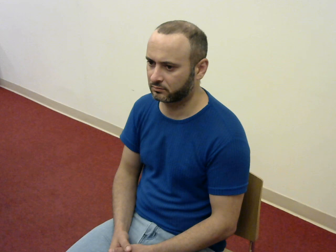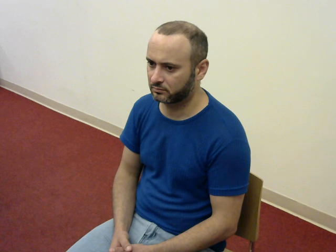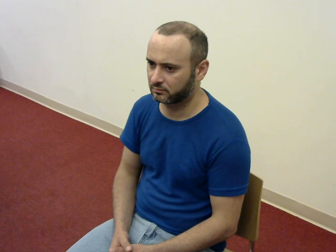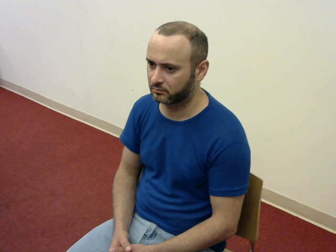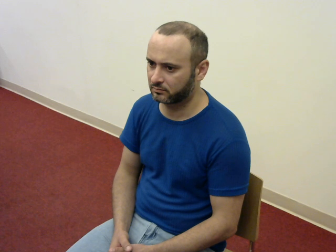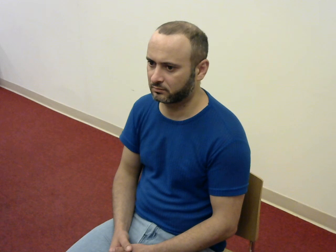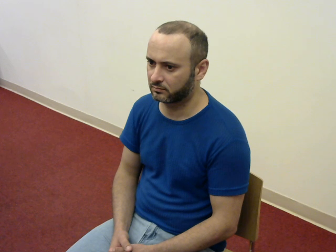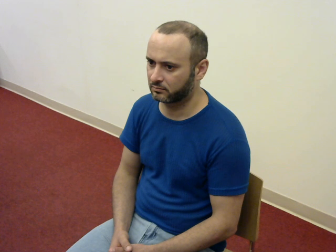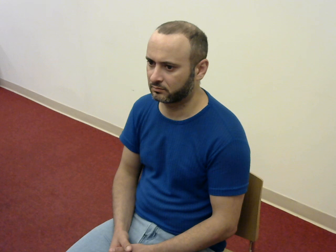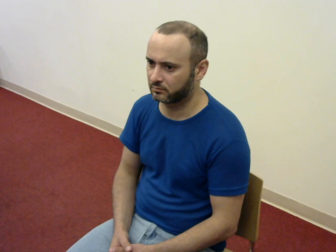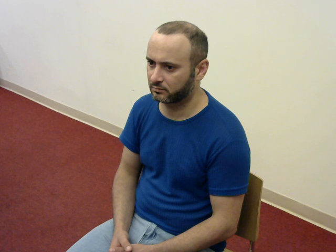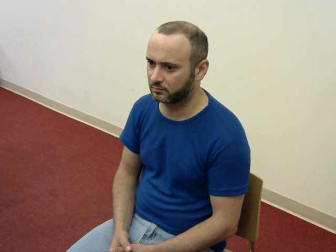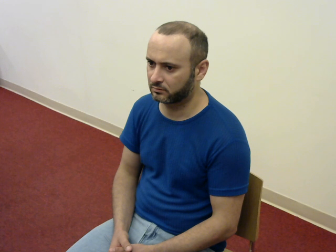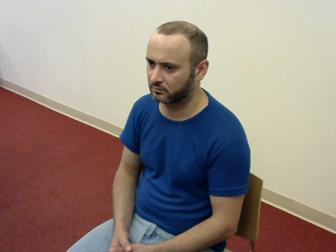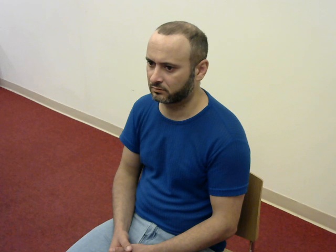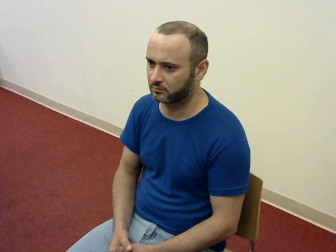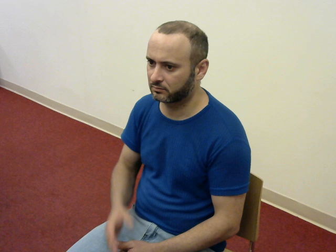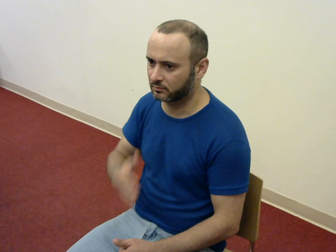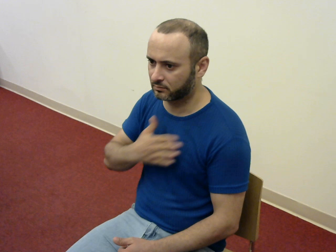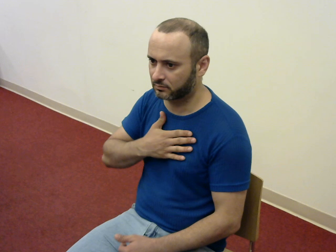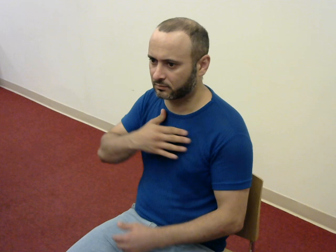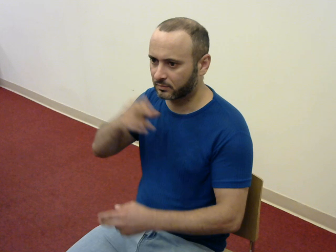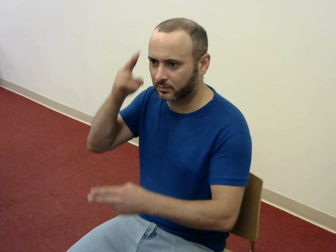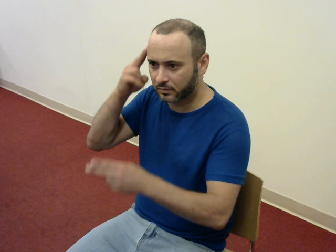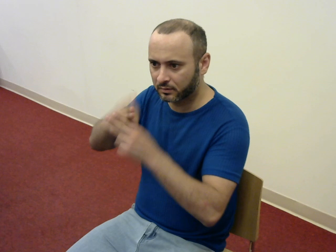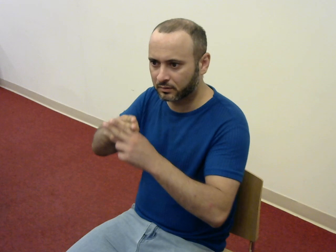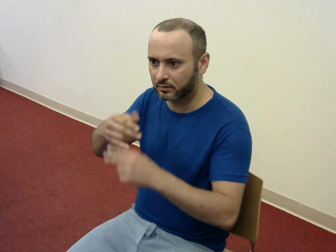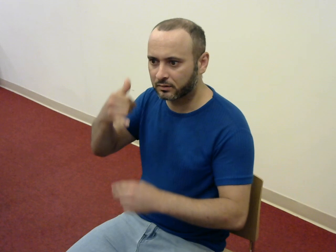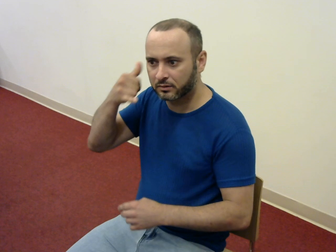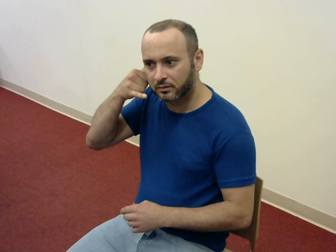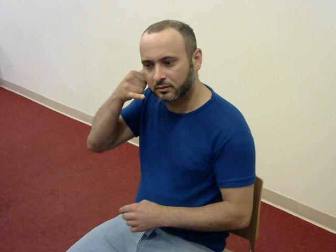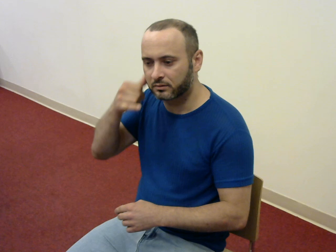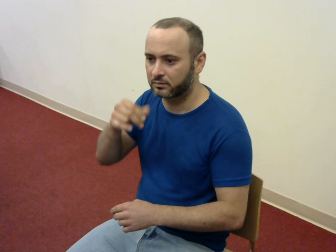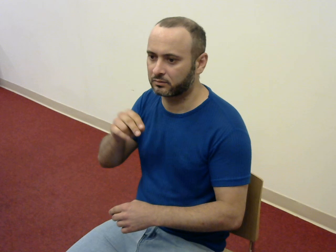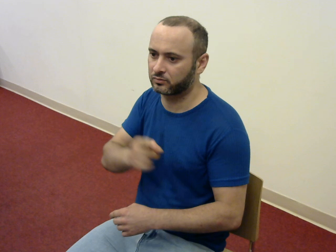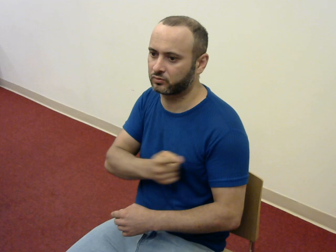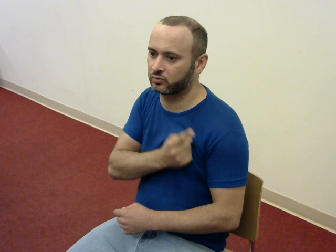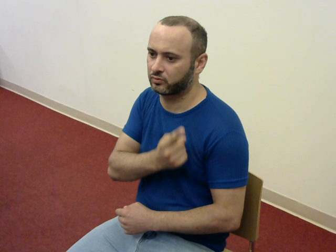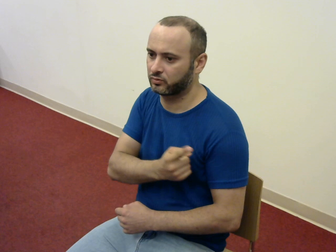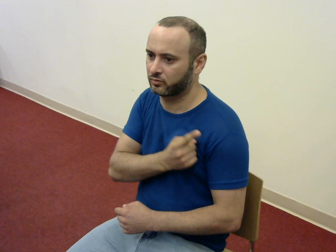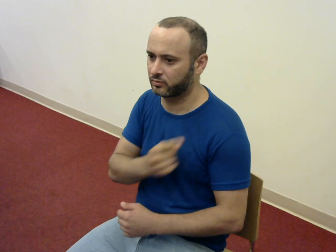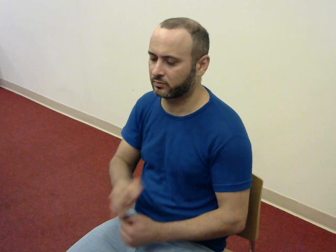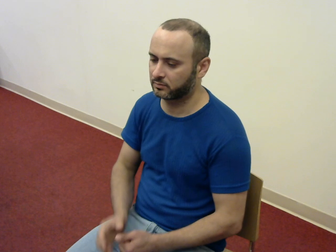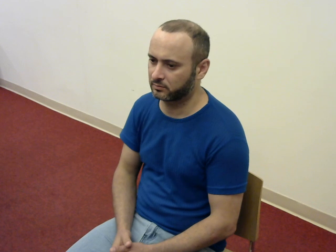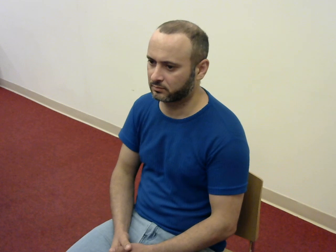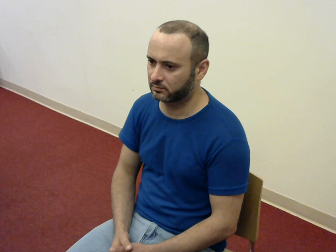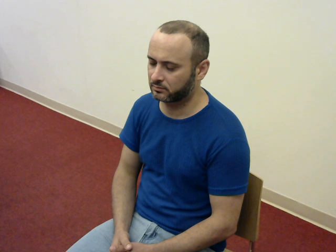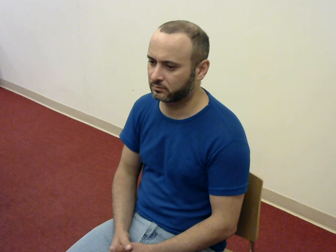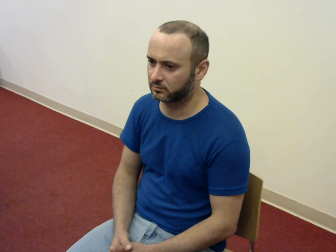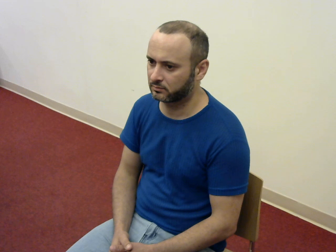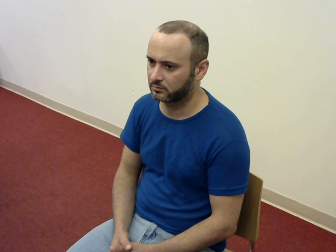Mənim qardaşım telefon ustasıdır